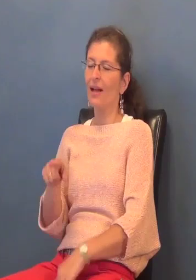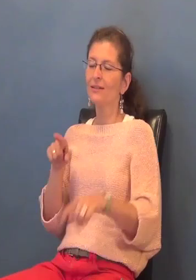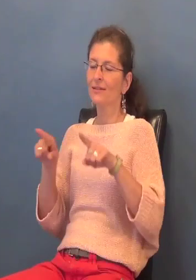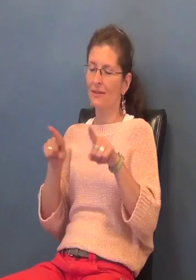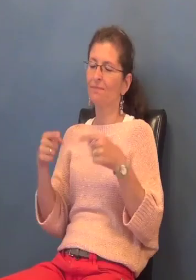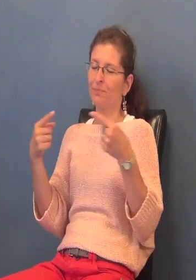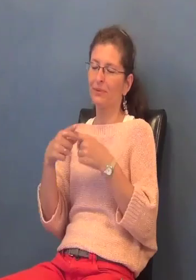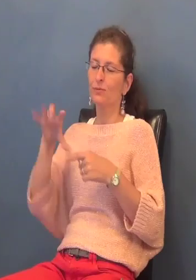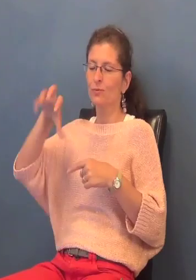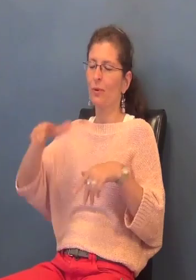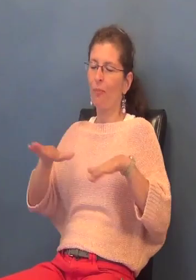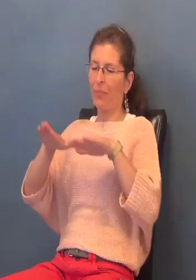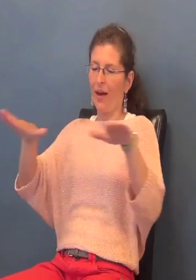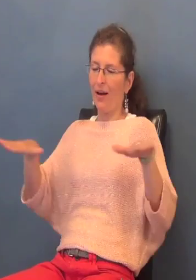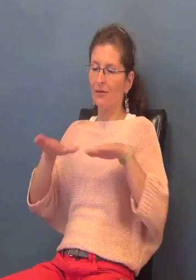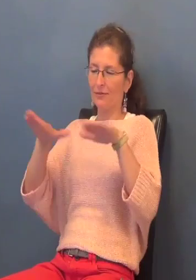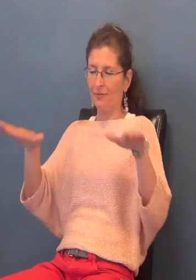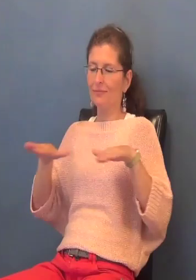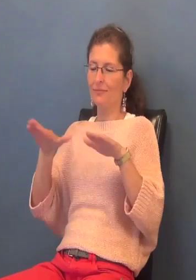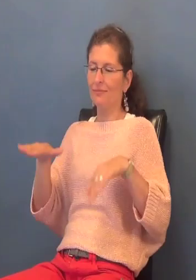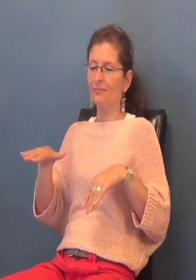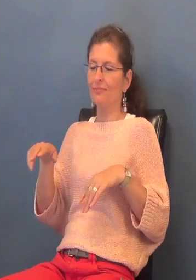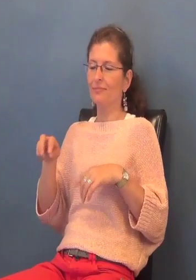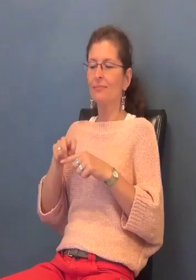Ten znak dotyczy pływaków.